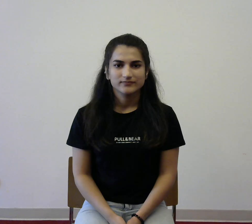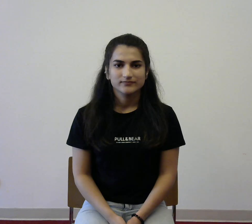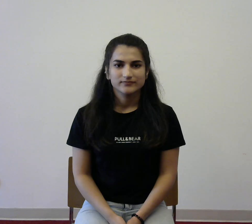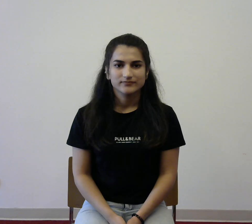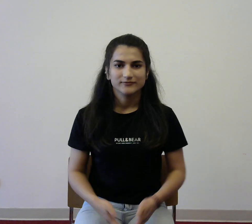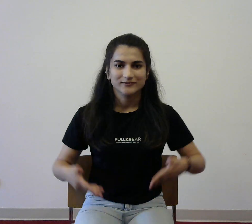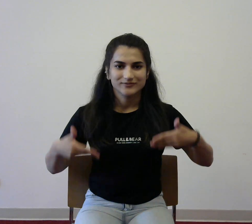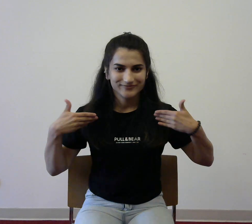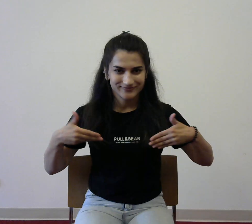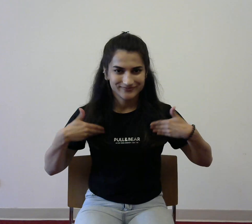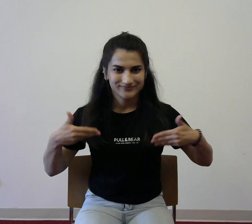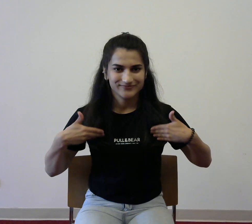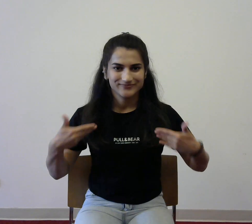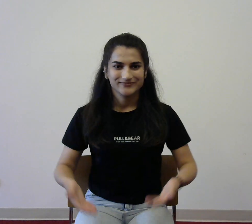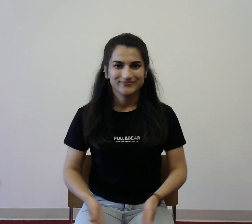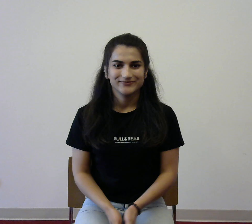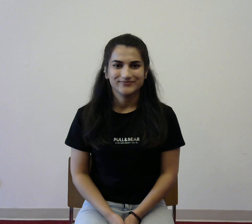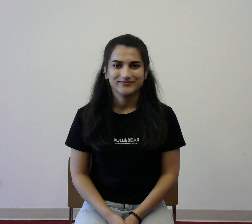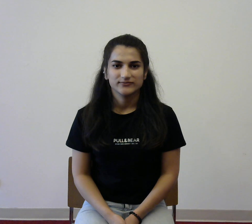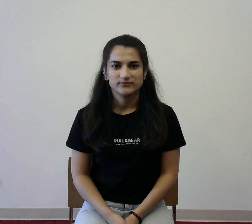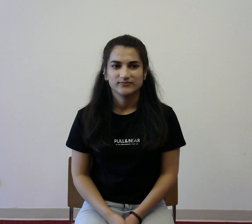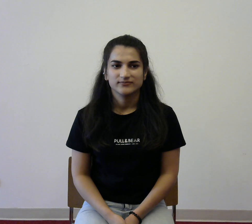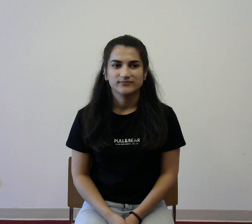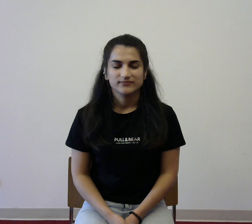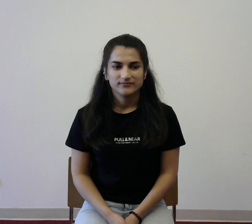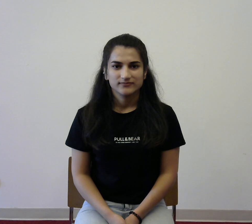Salam